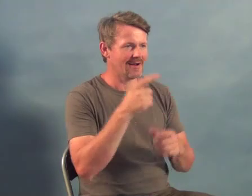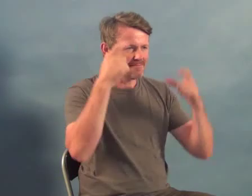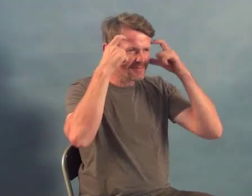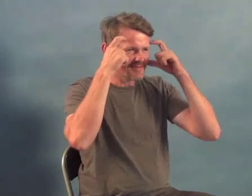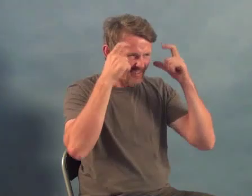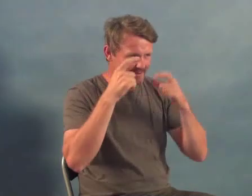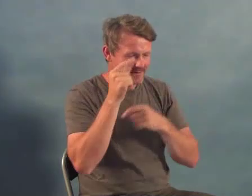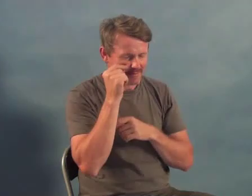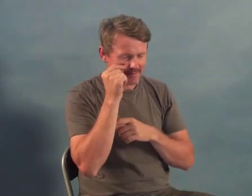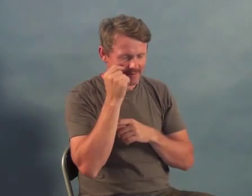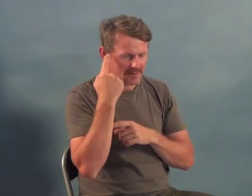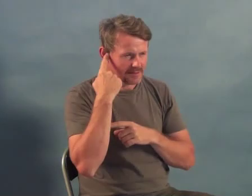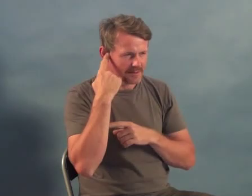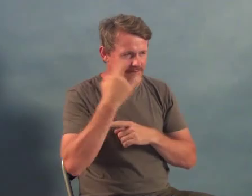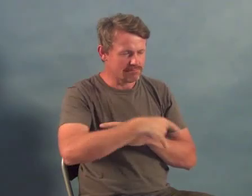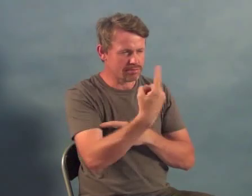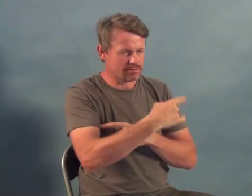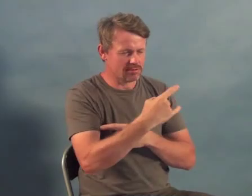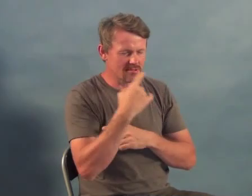Wiesz, Myszka Miki śpi, słyszy, że budzik dzwoni.